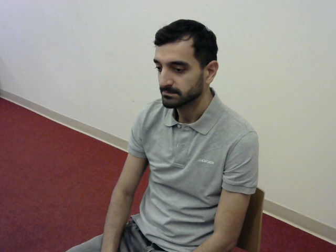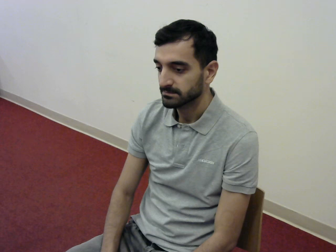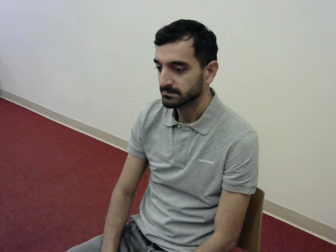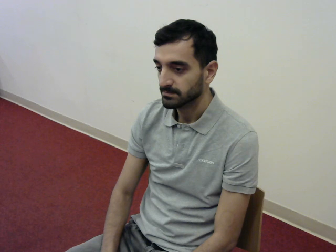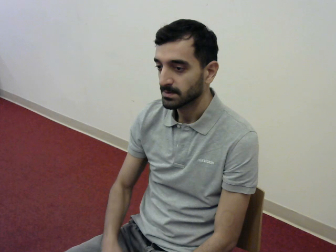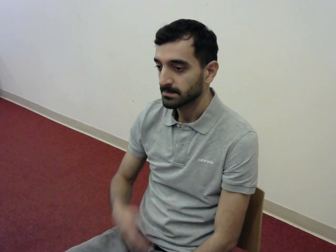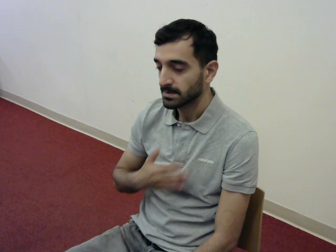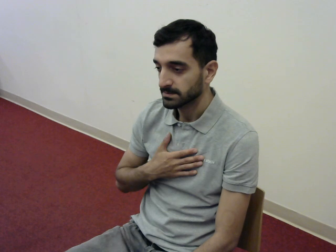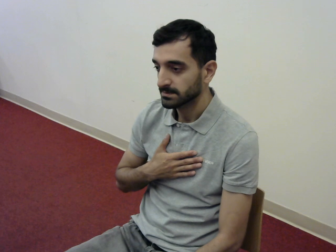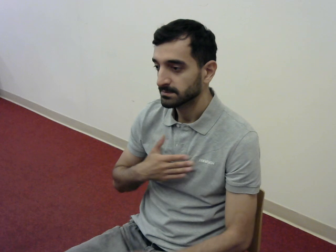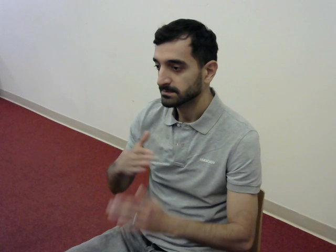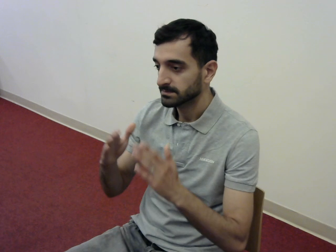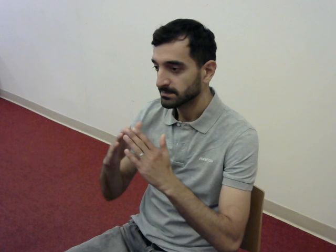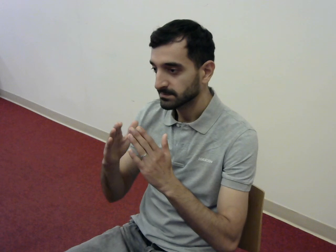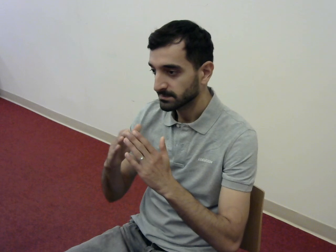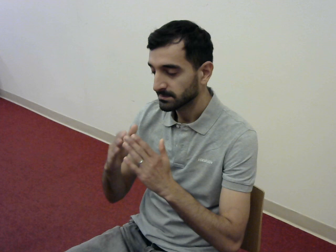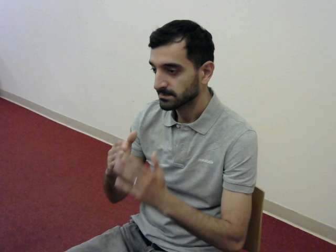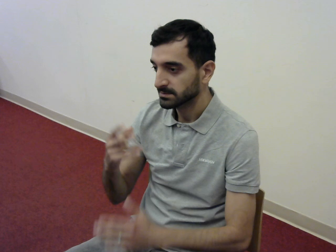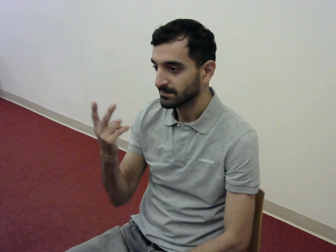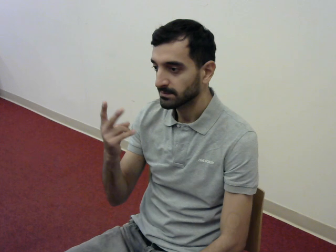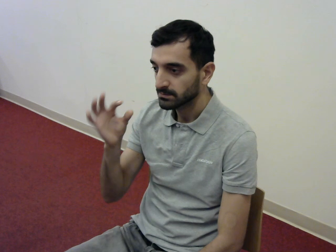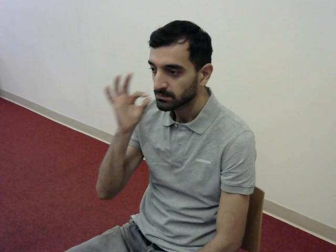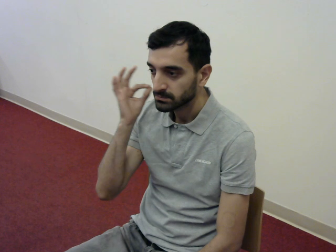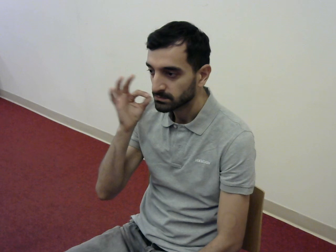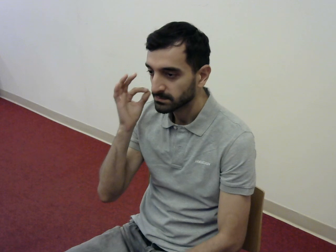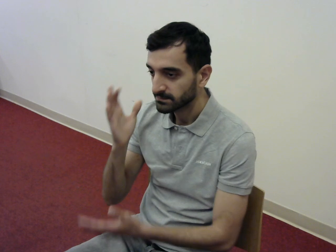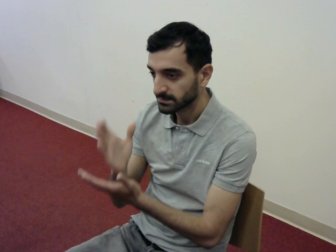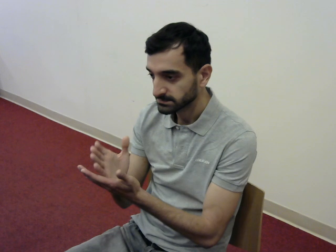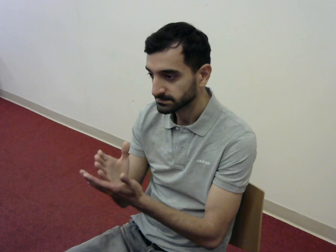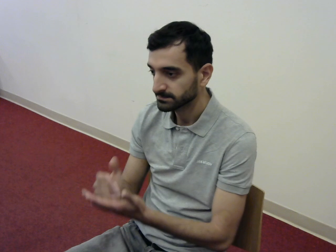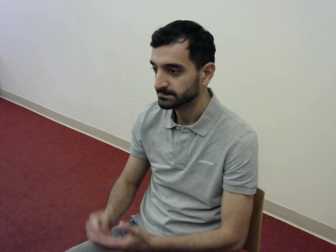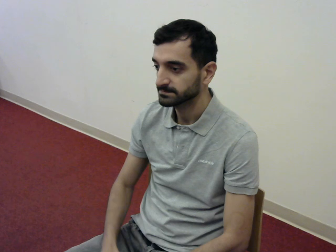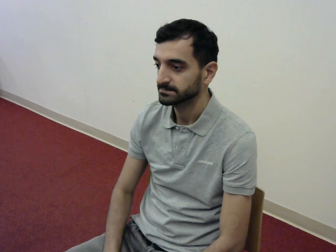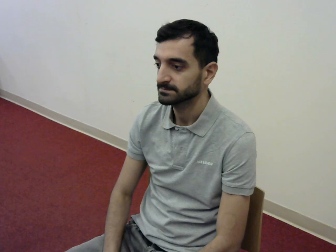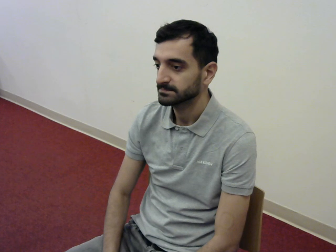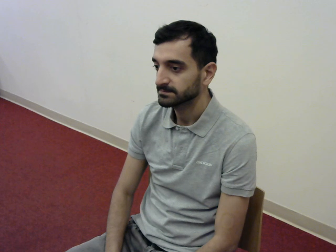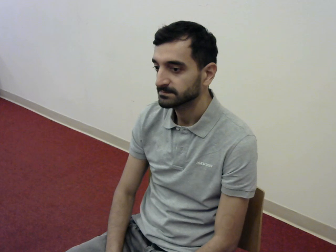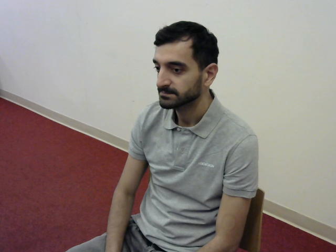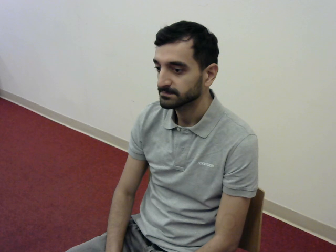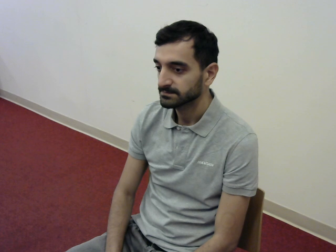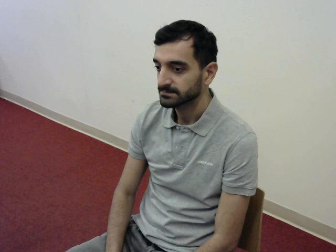Mənim evdə 2 pişiyim var